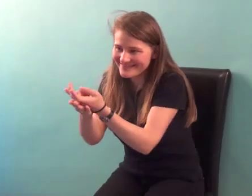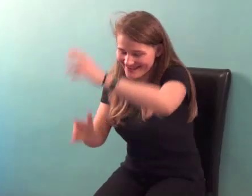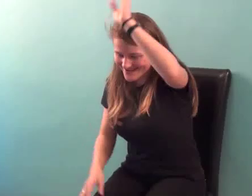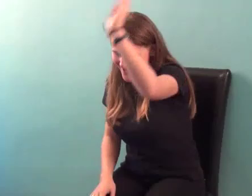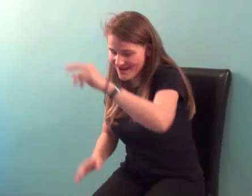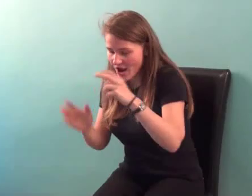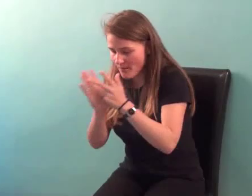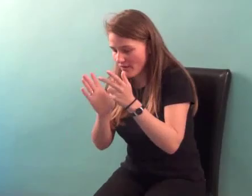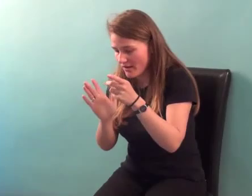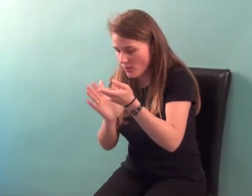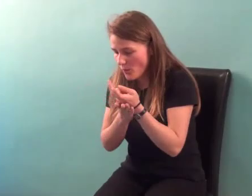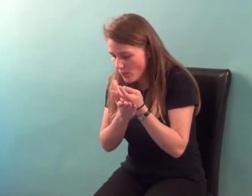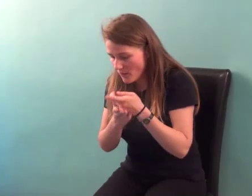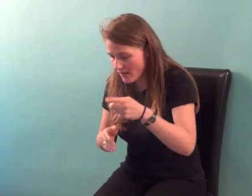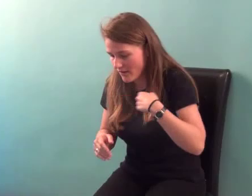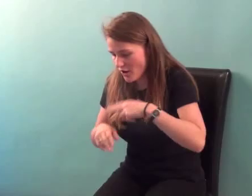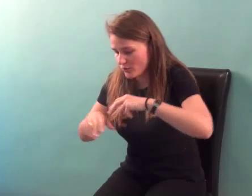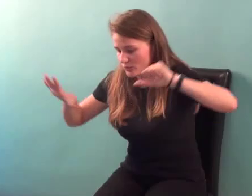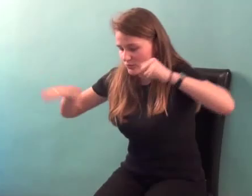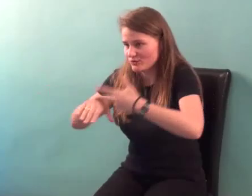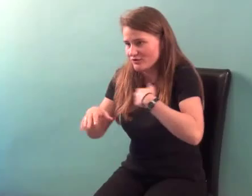Osiemnastego lutego o godzinie szóstej trzydzieści mam spotkanie.